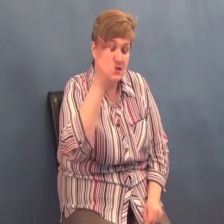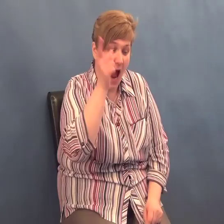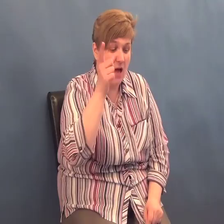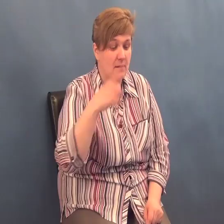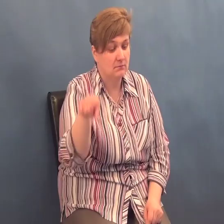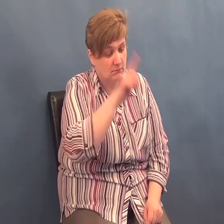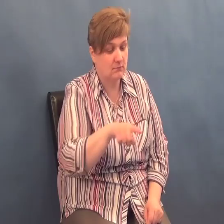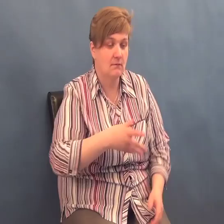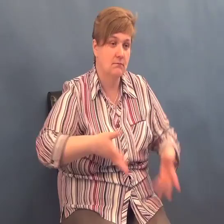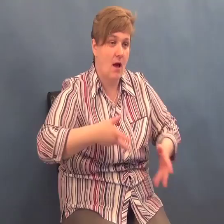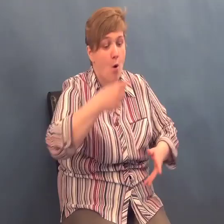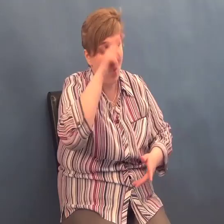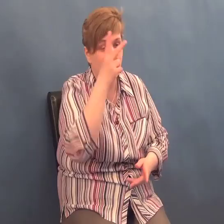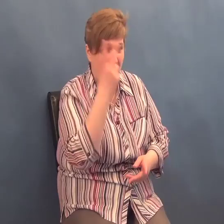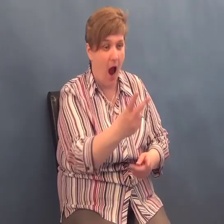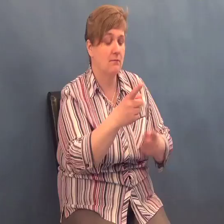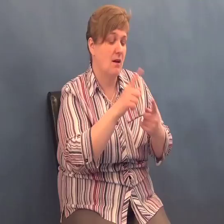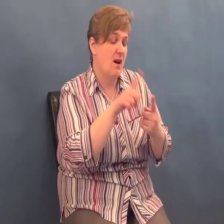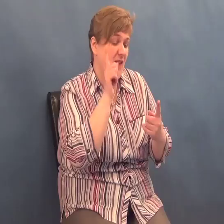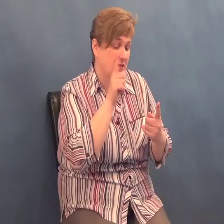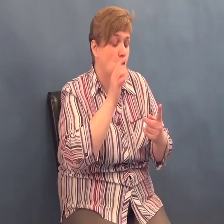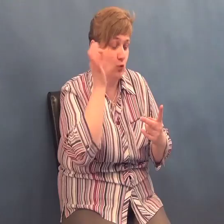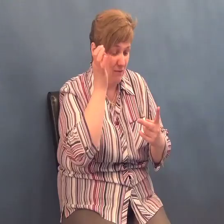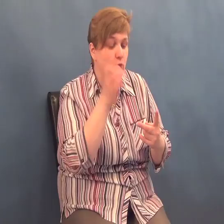Okrągły znak zakazu, na nim przechodzący ludzie, dwie osoby, chłopak i dziewczyna.